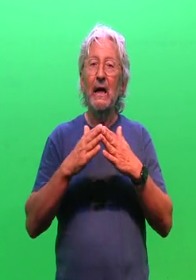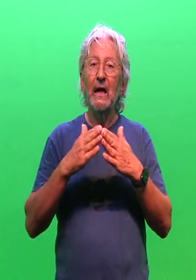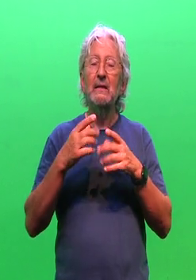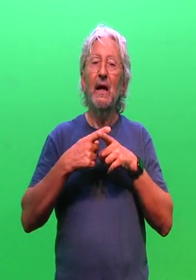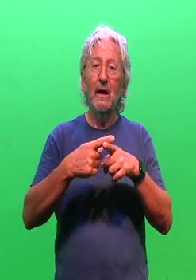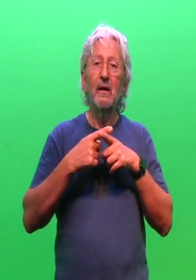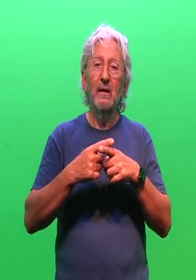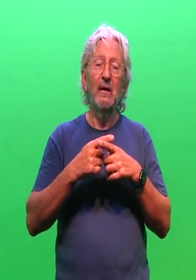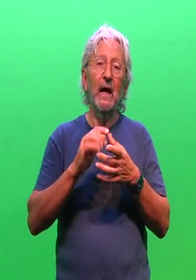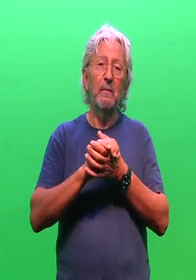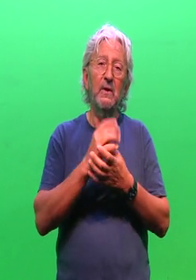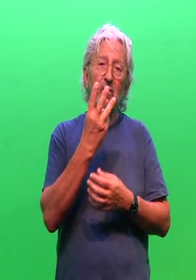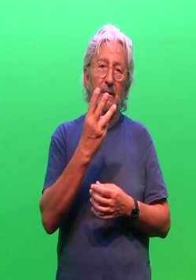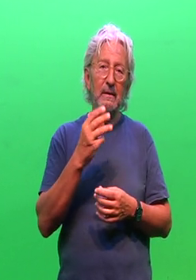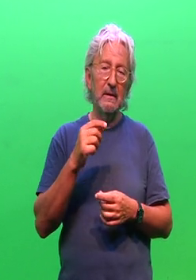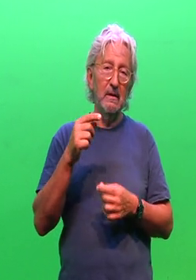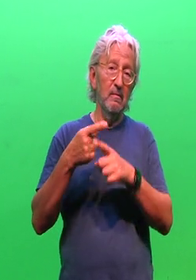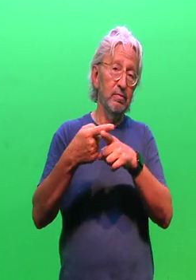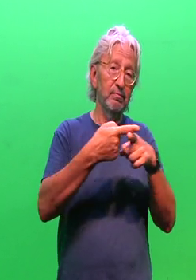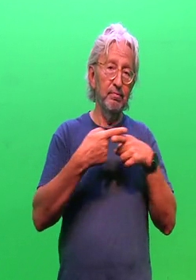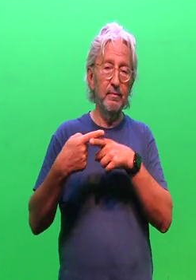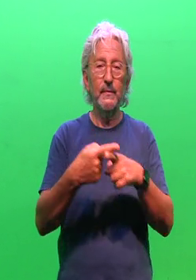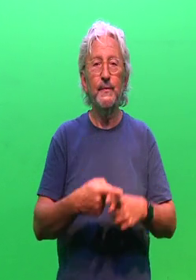Comparteixo casa amb tres amics.